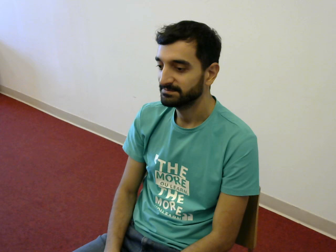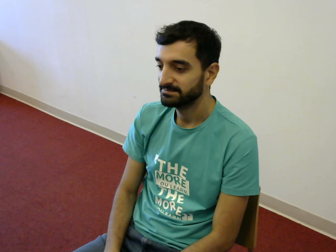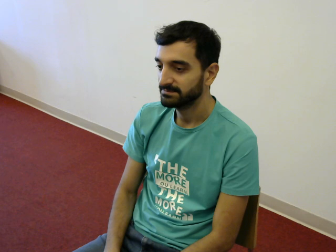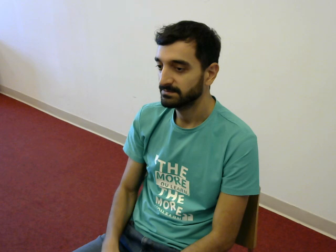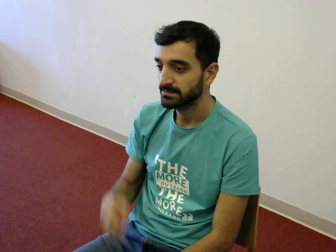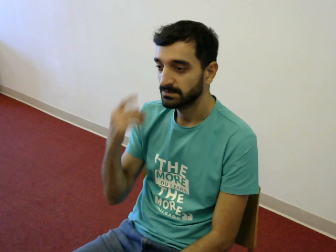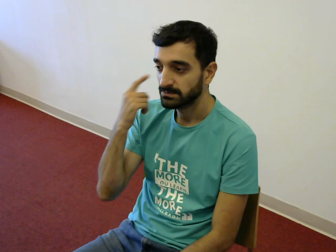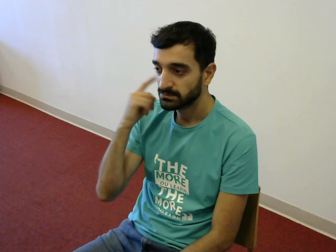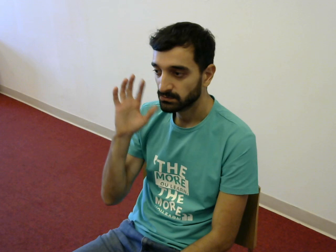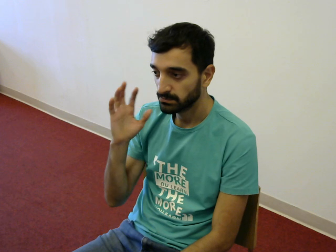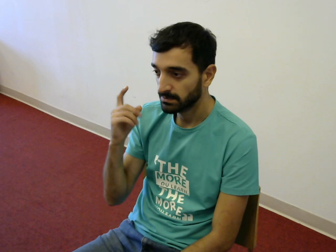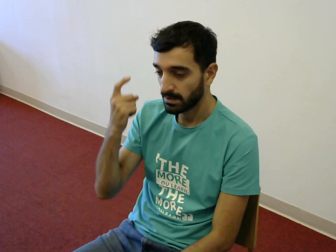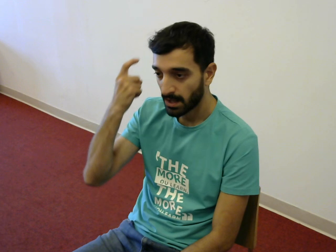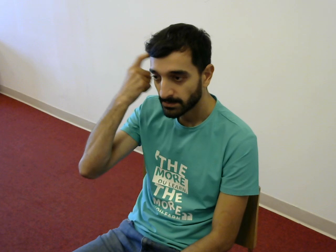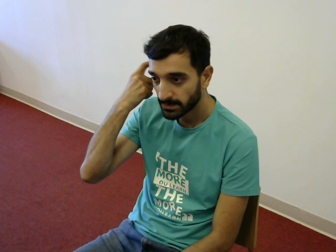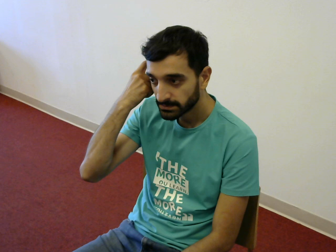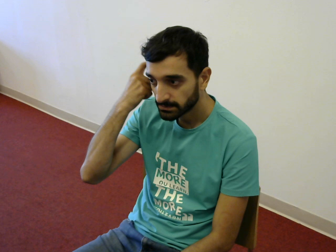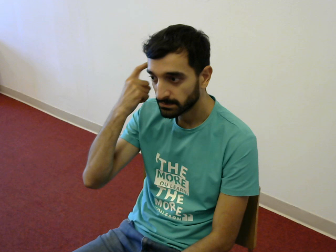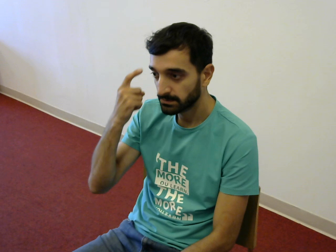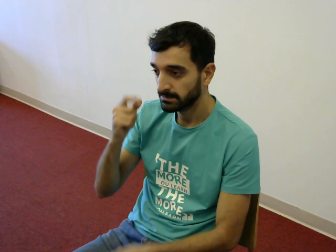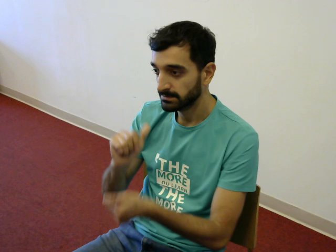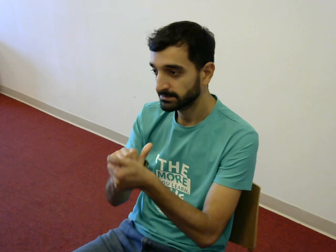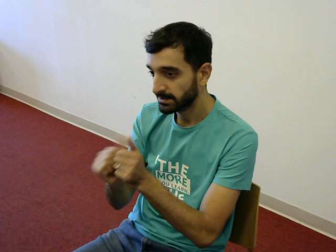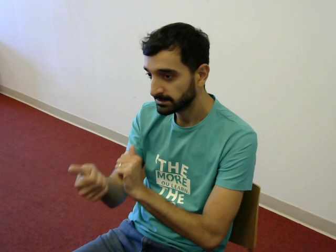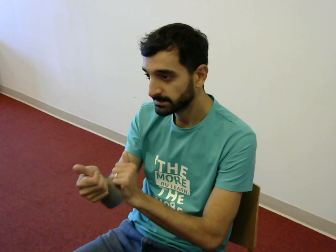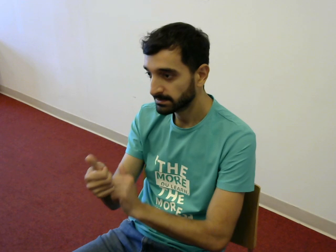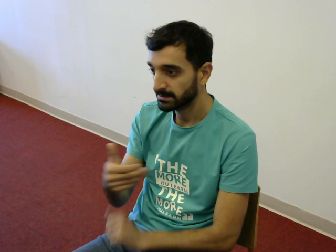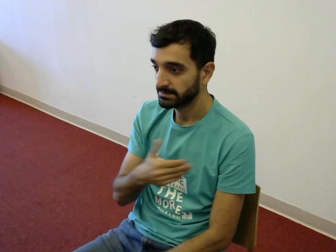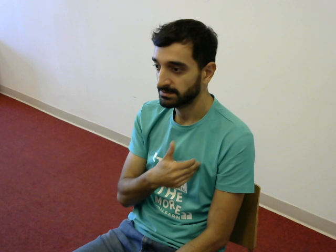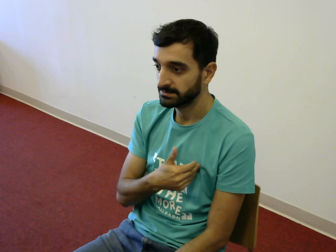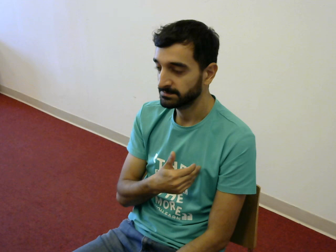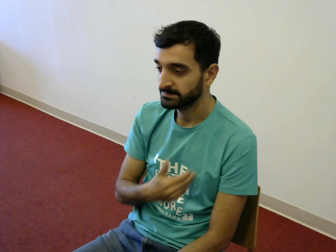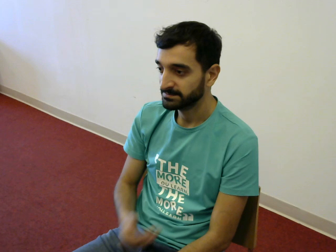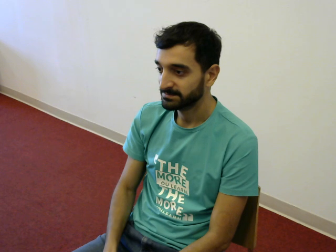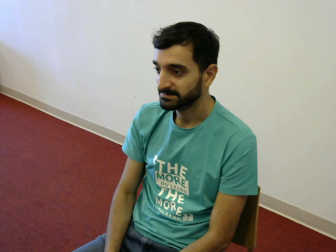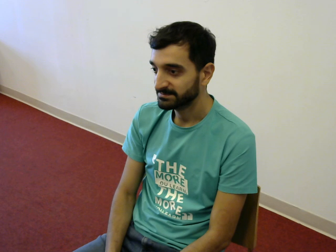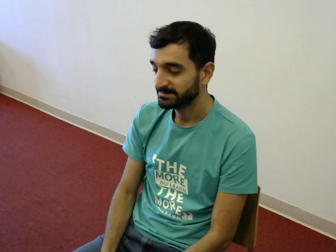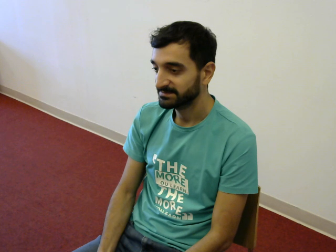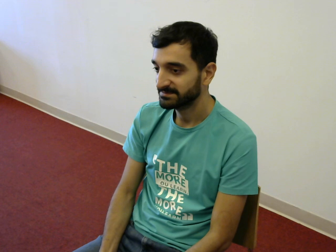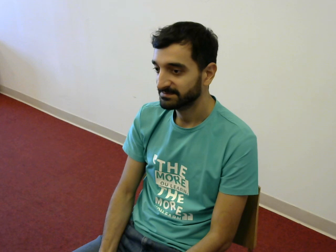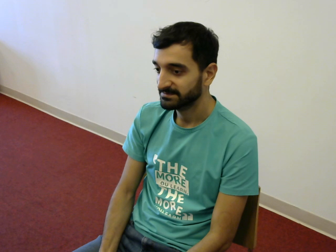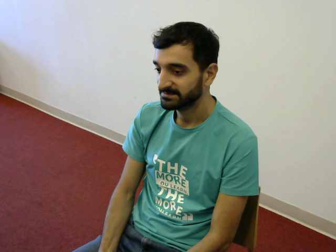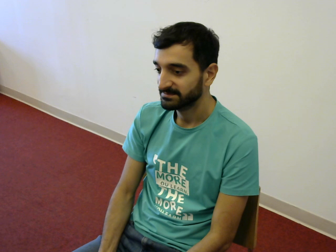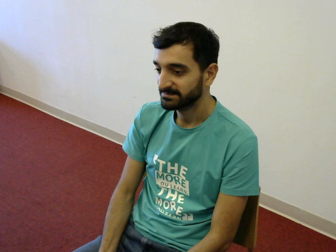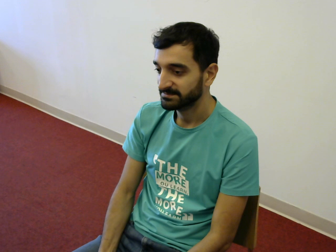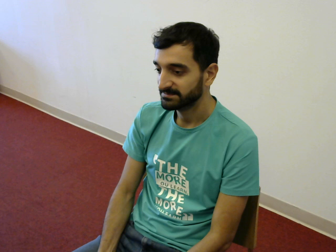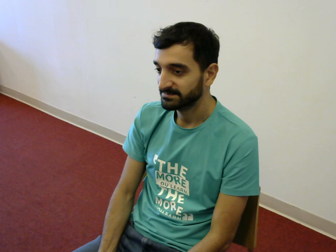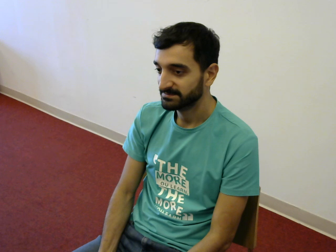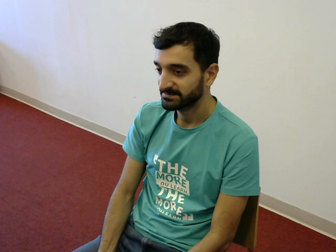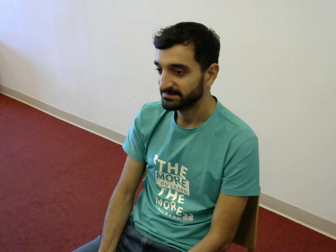Eşitmə aparatını dəyişmək istəyirəm